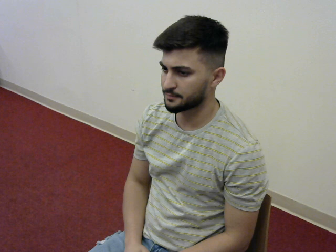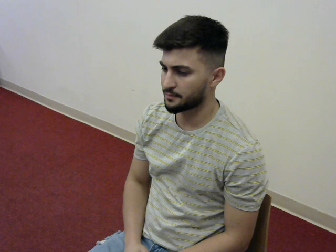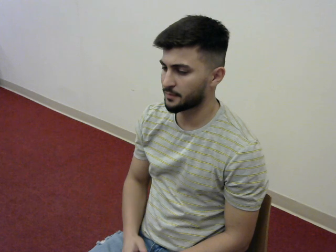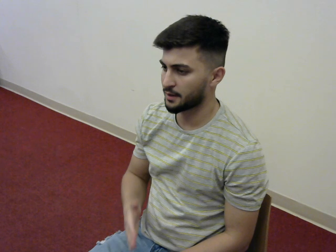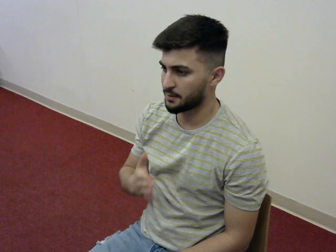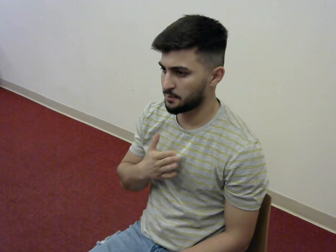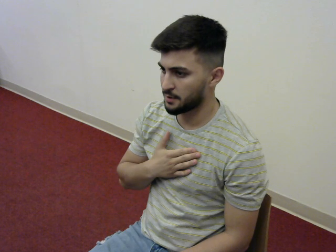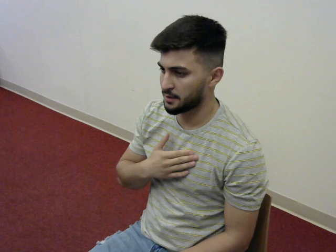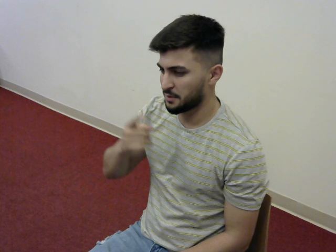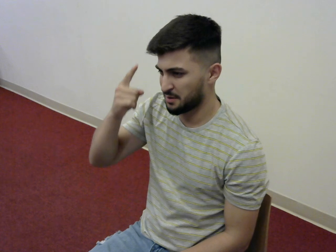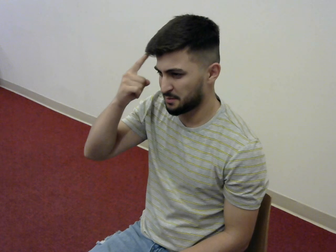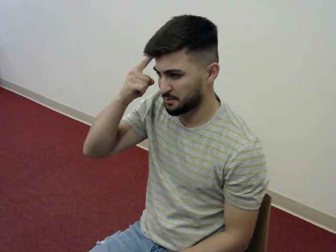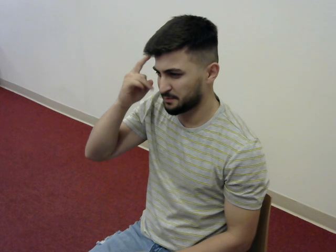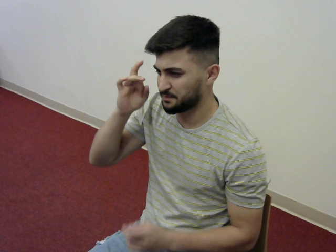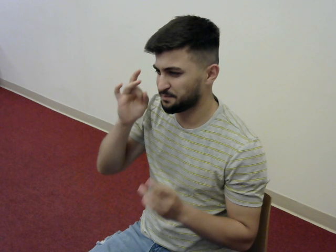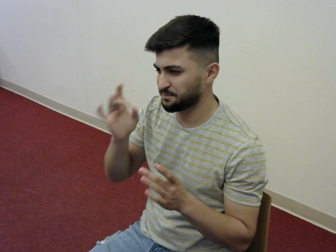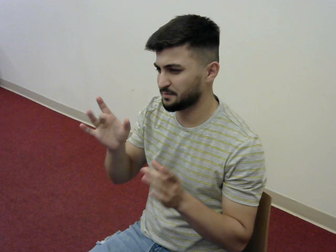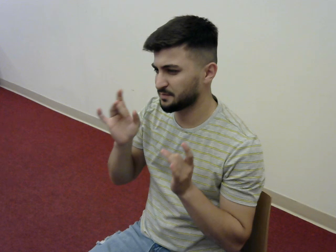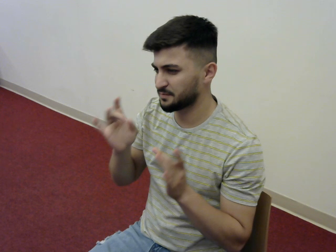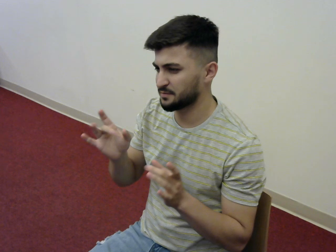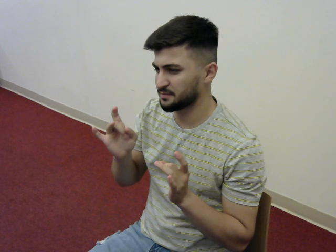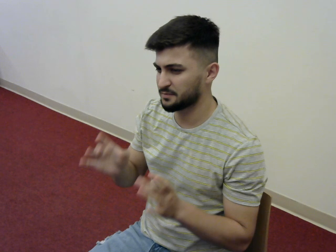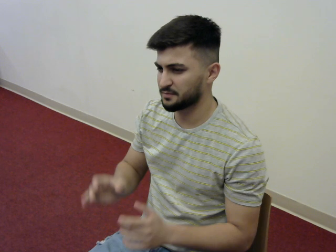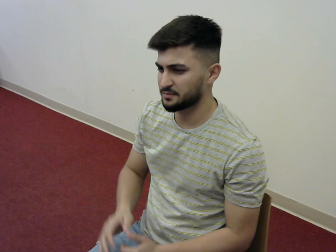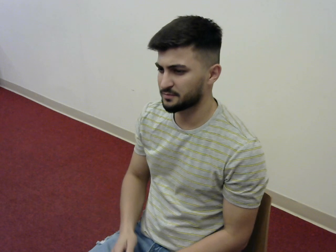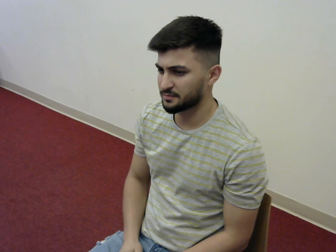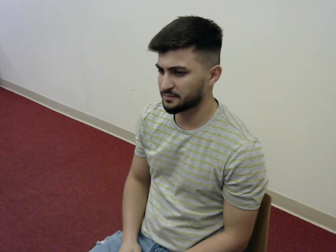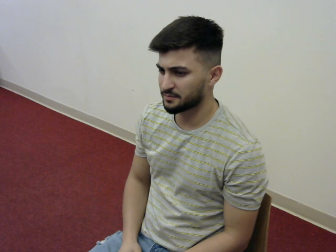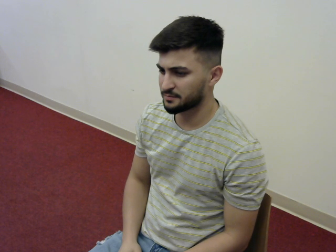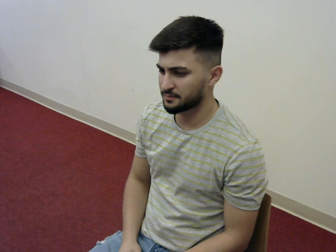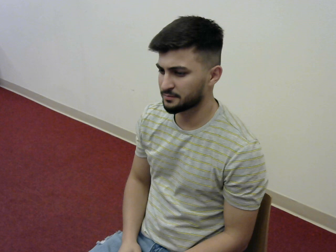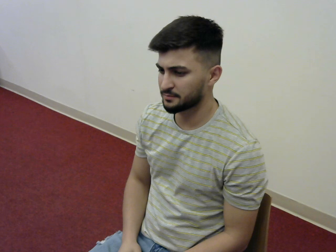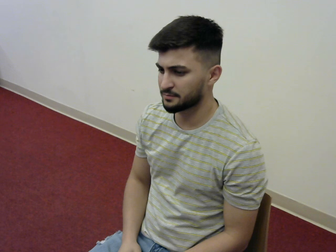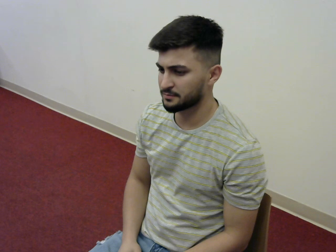Mənim başım ağrıyır